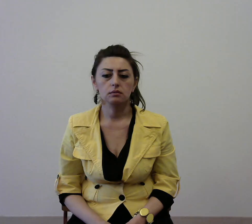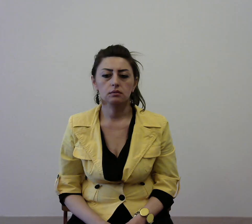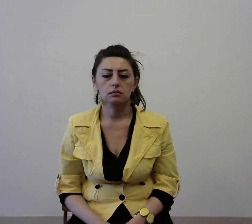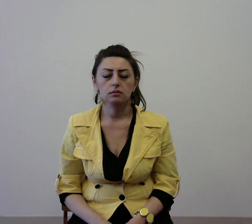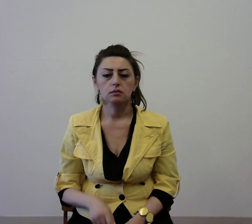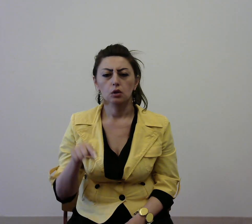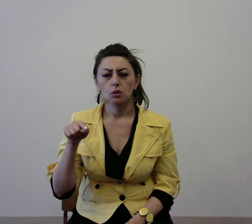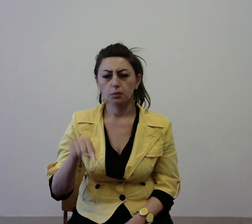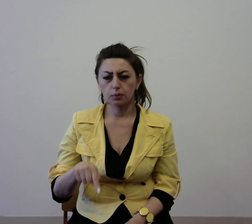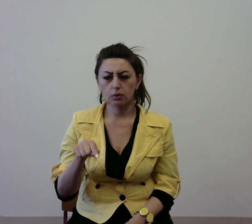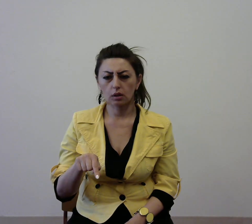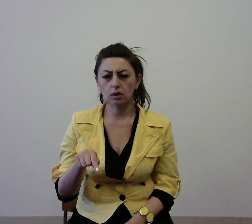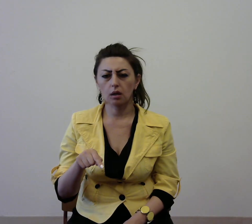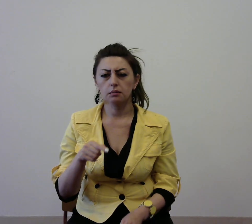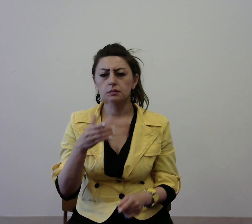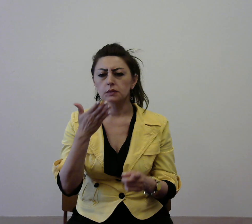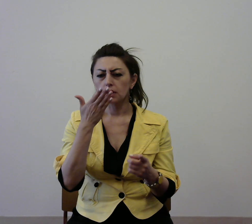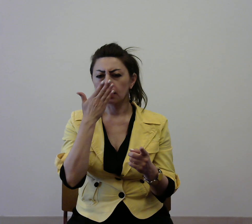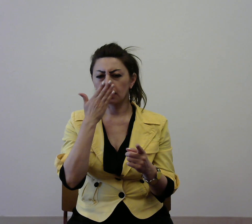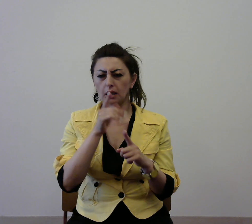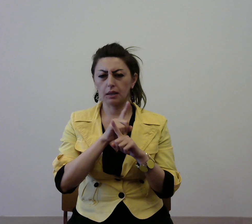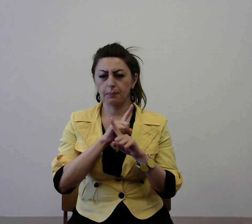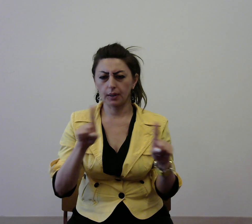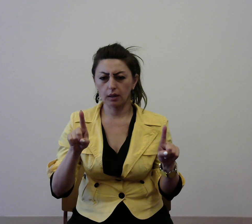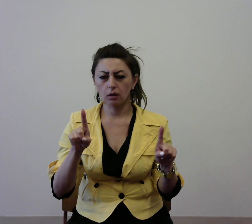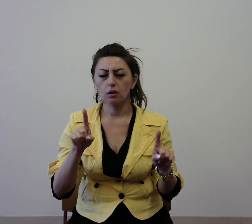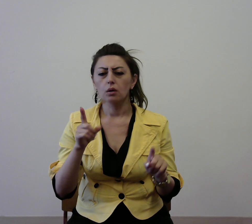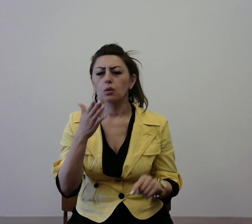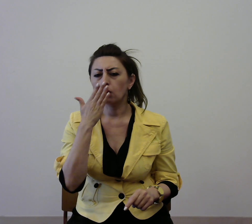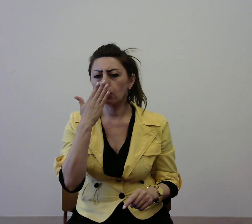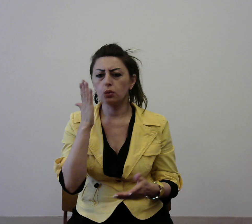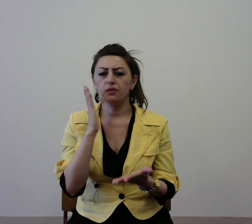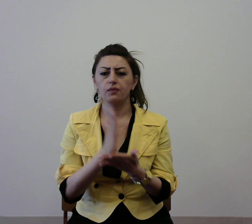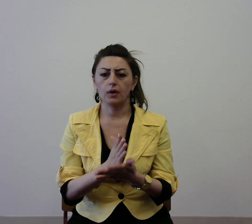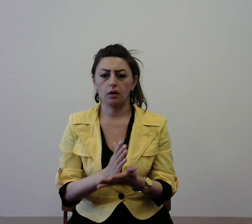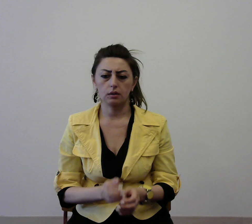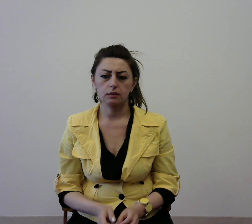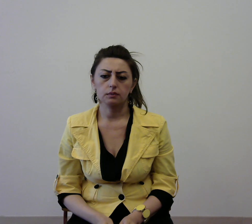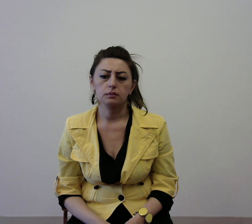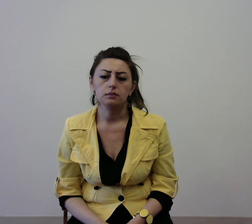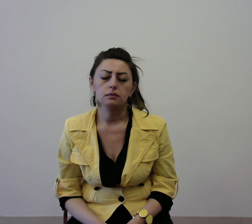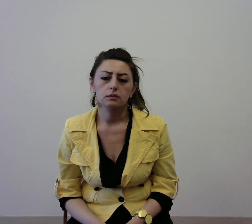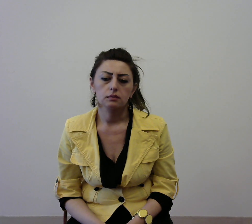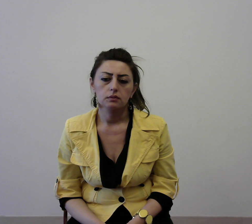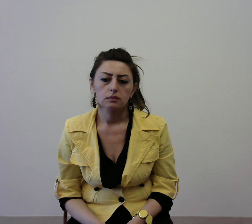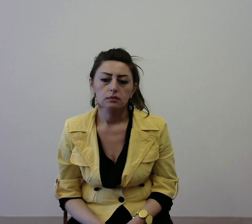Burda qəribə qoxu var